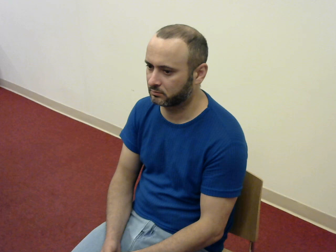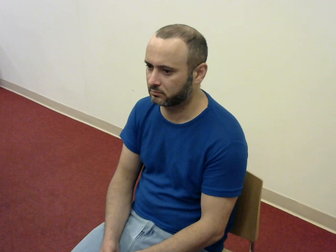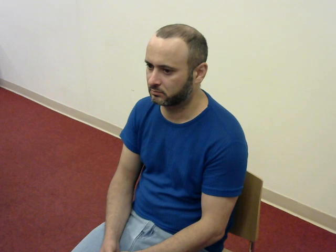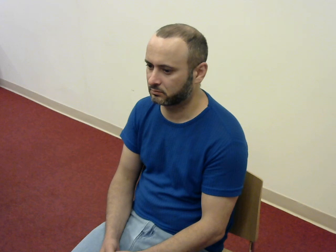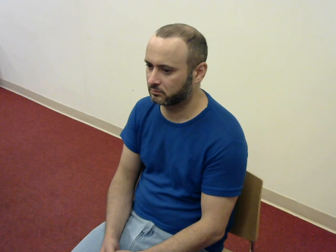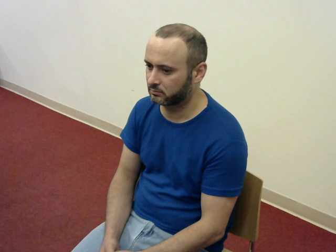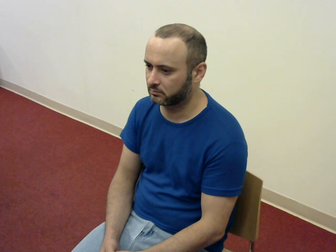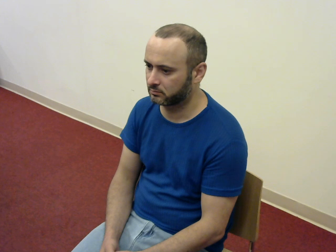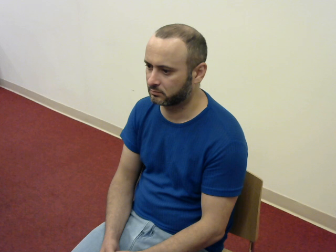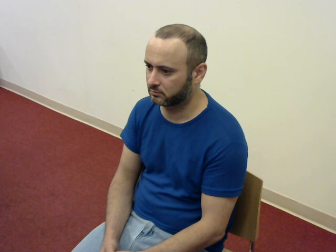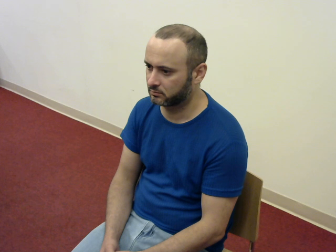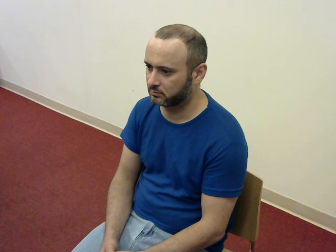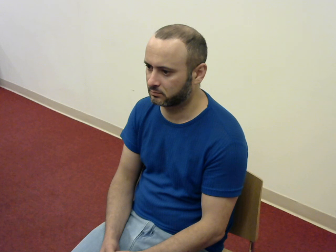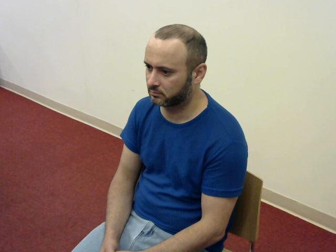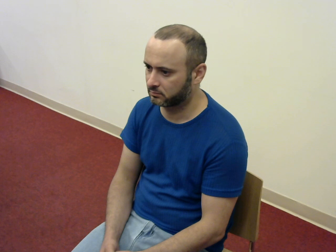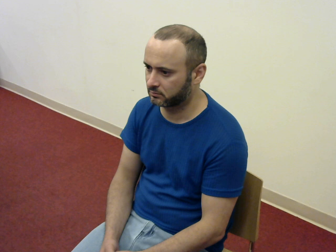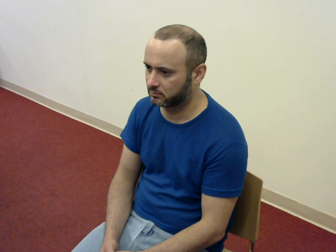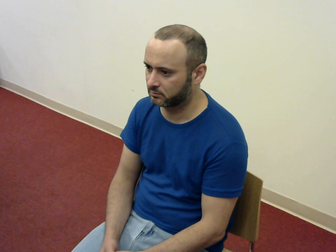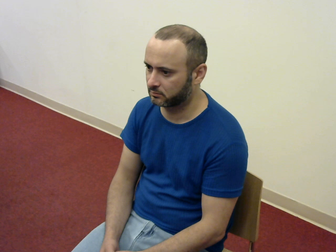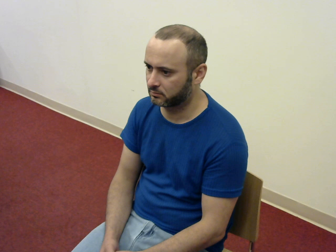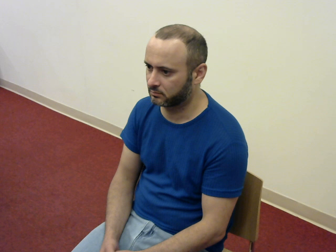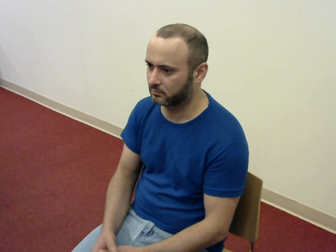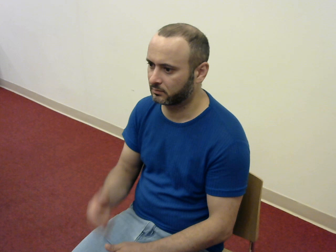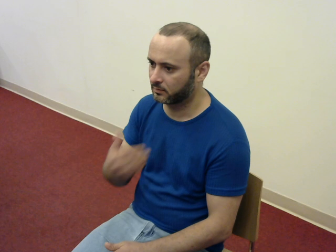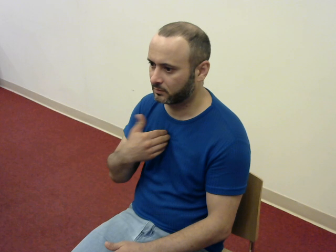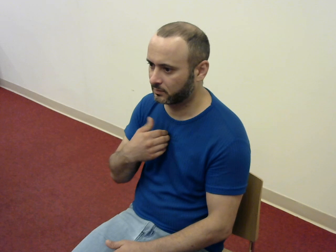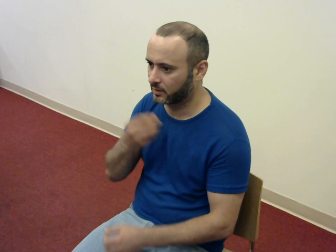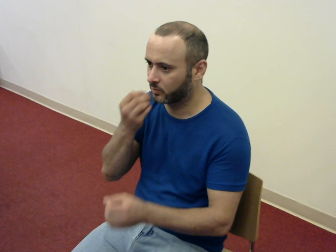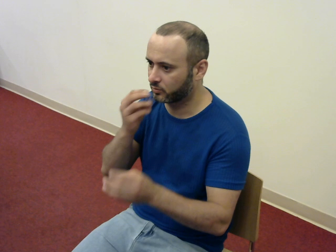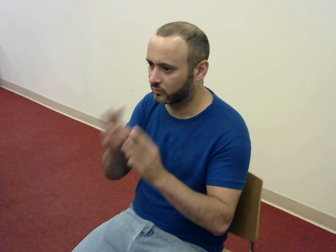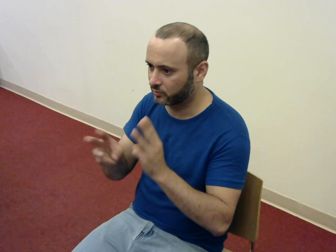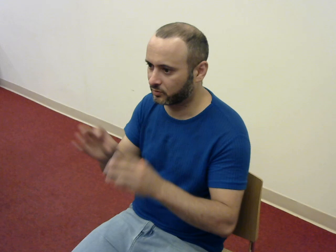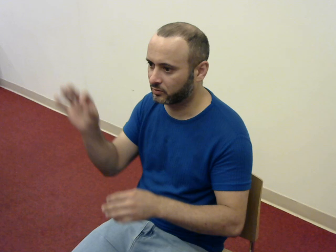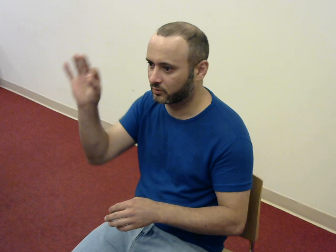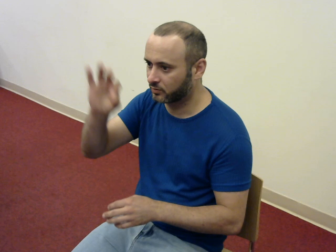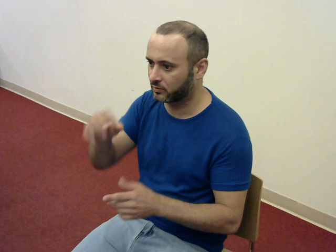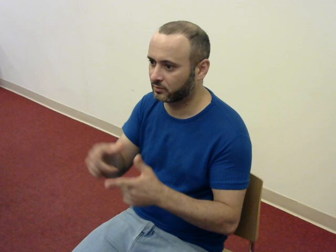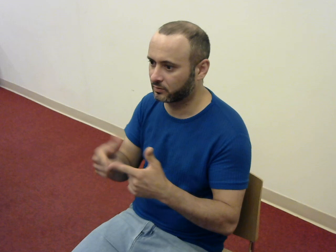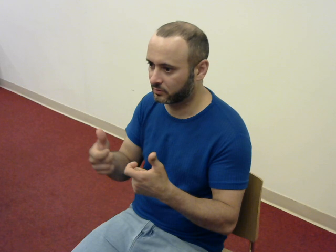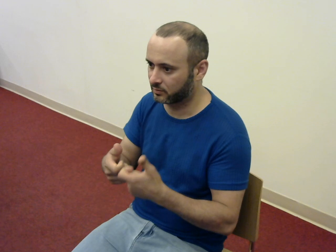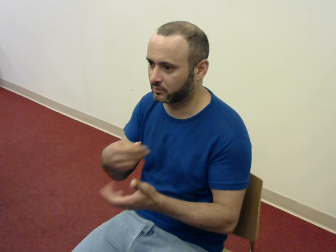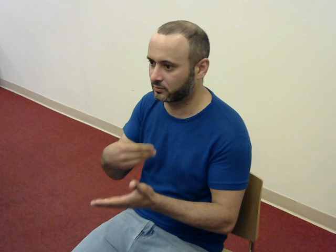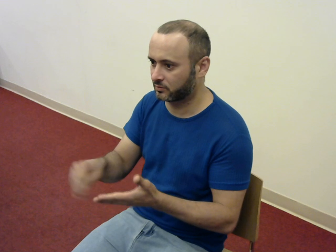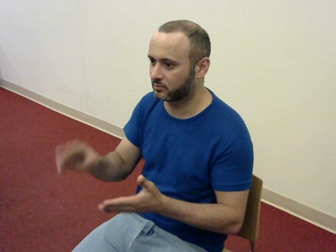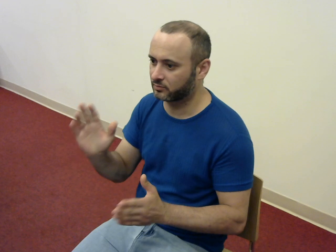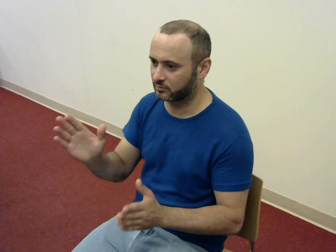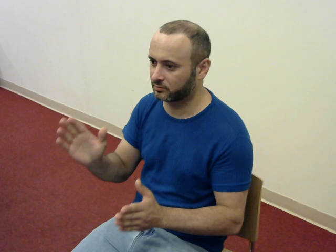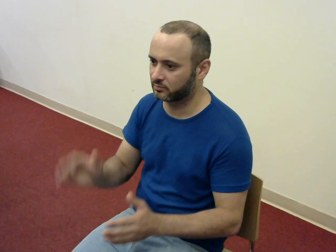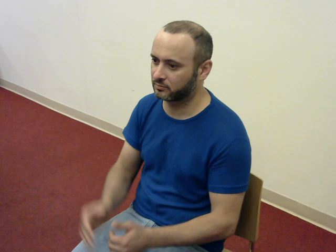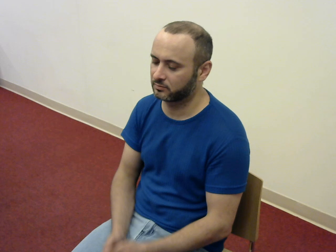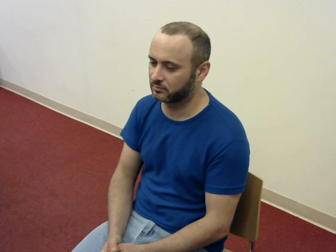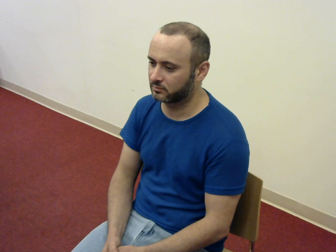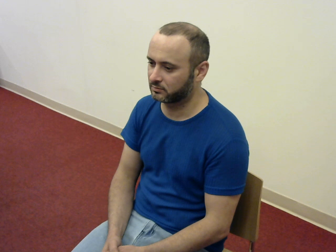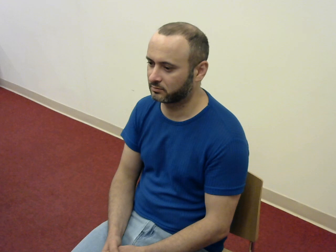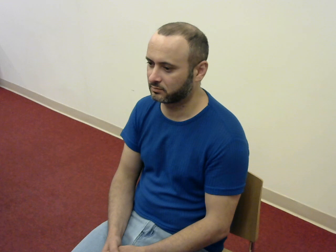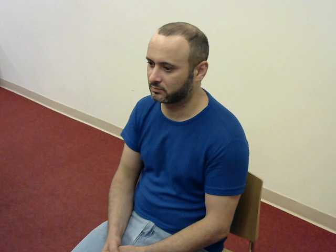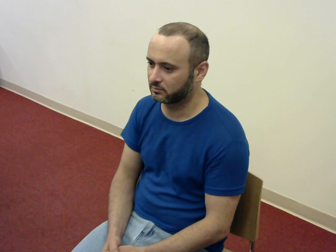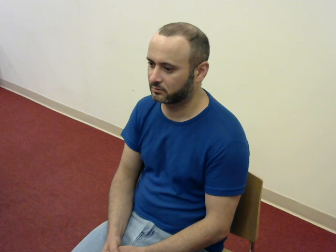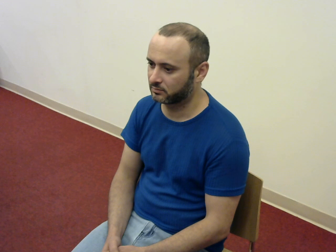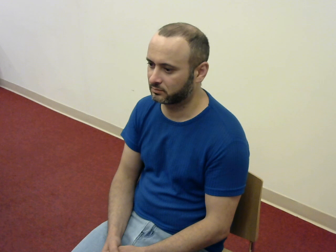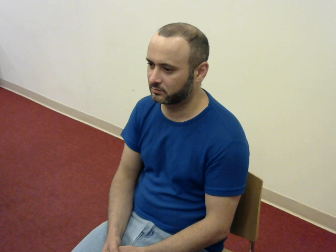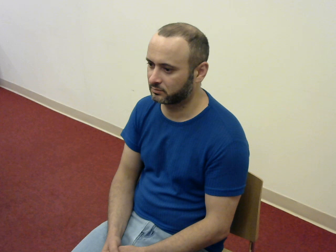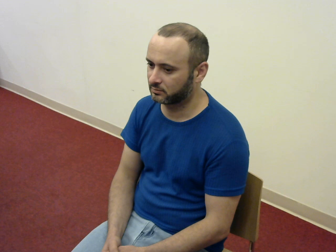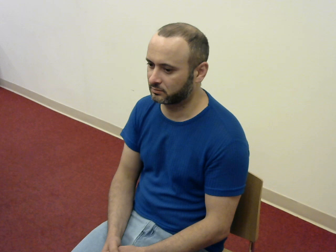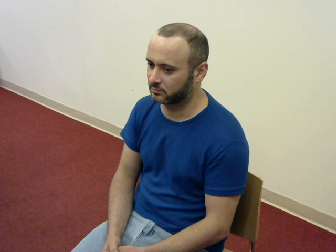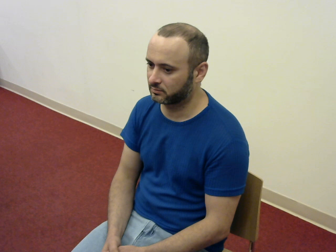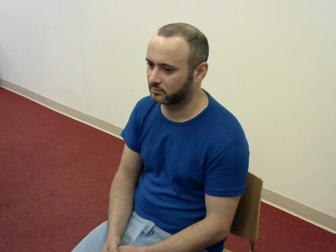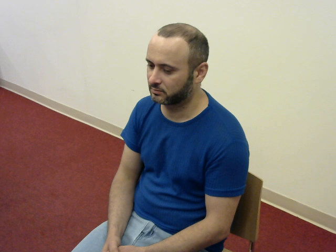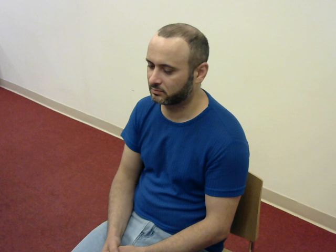Mən mətbəx üçün qab almalıyam